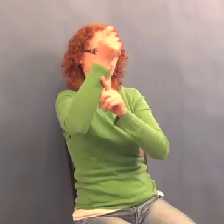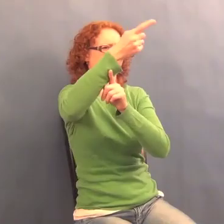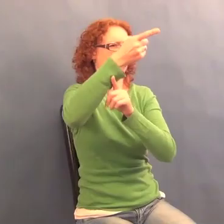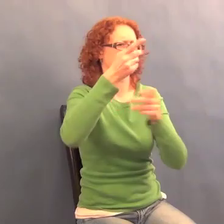Kto?